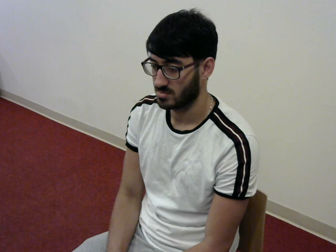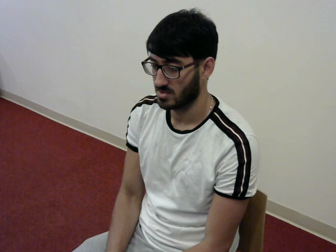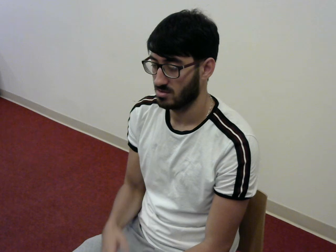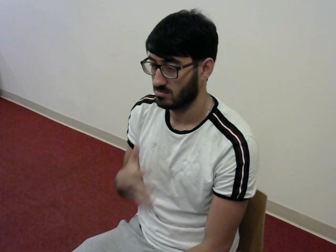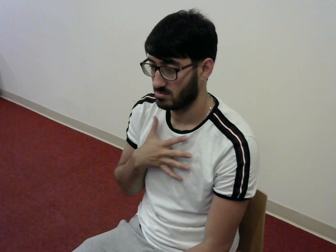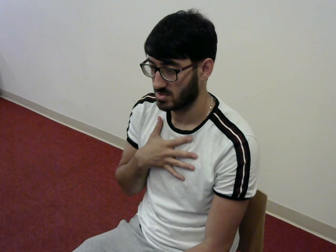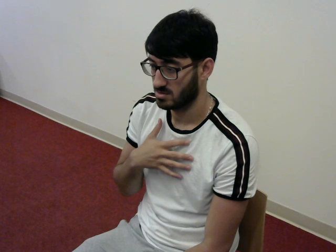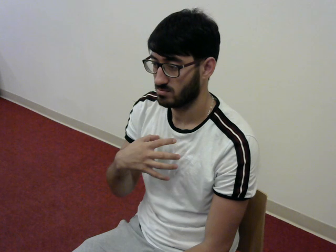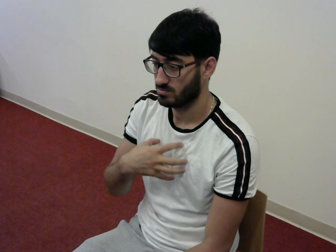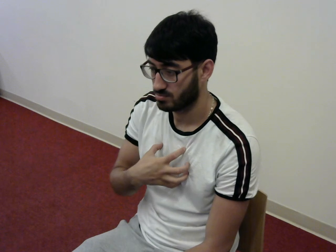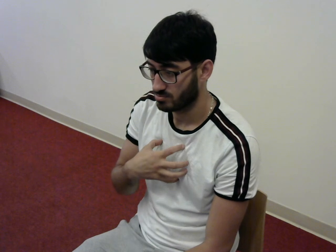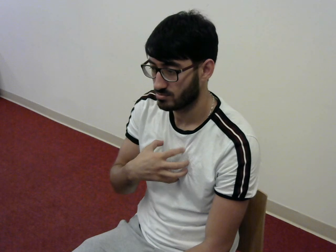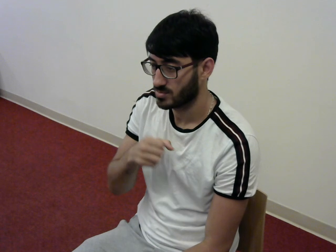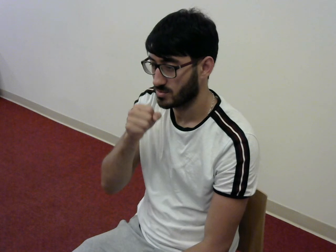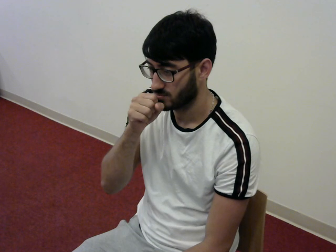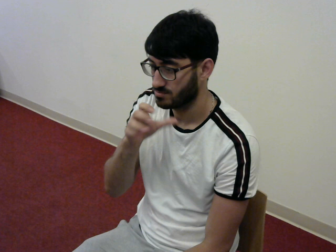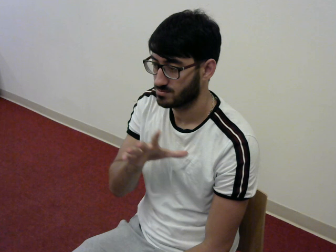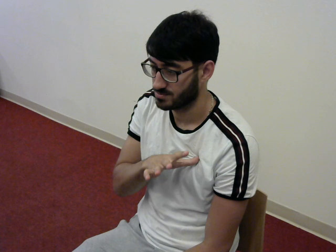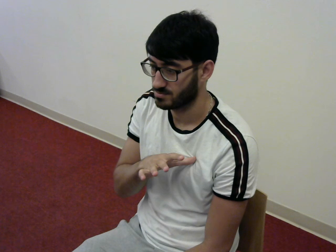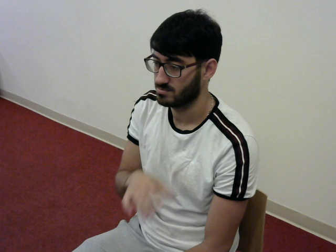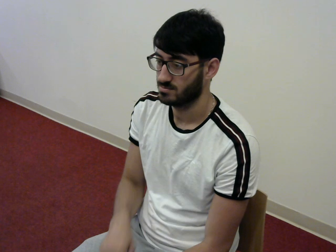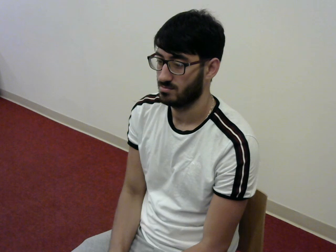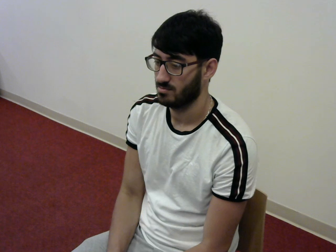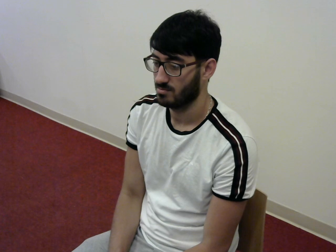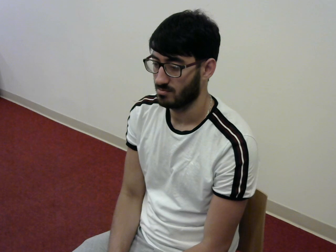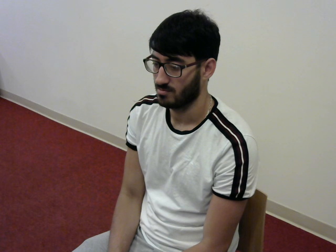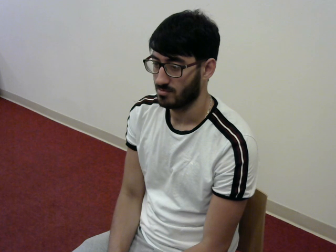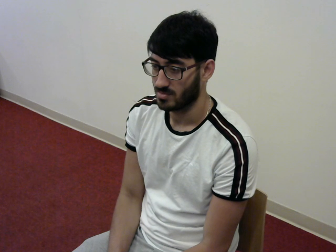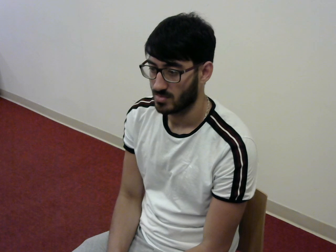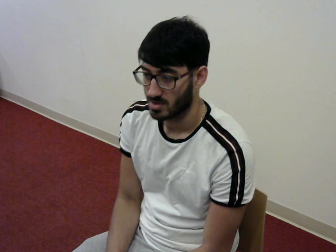Mən zökəm olmuşam